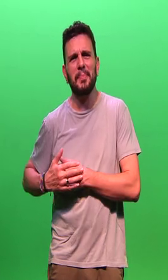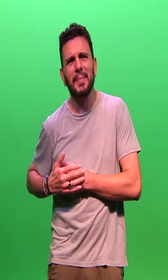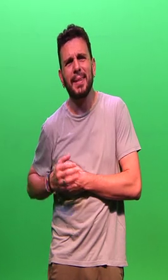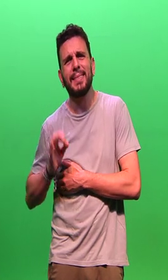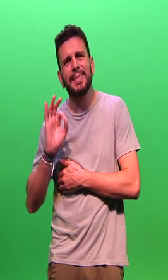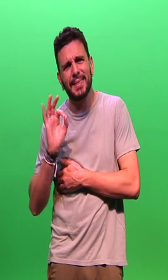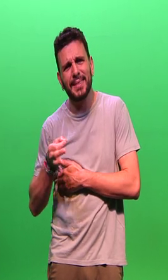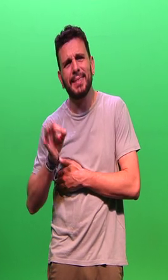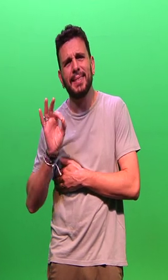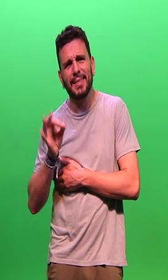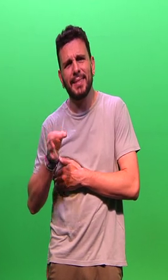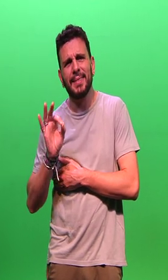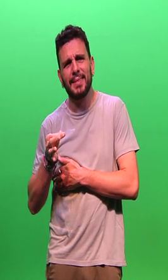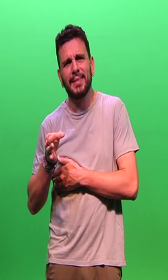Em fa mal aquí al costat, al pit, sí, sí.